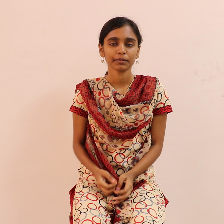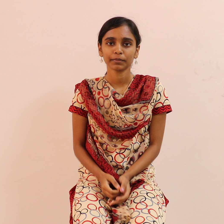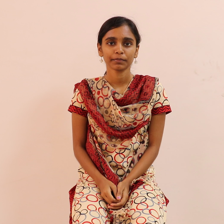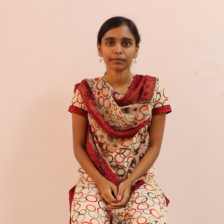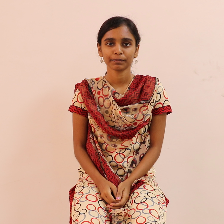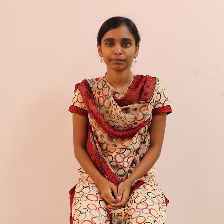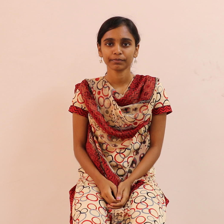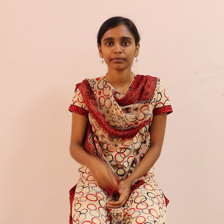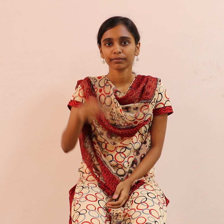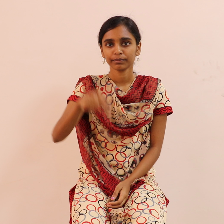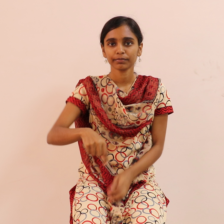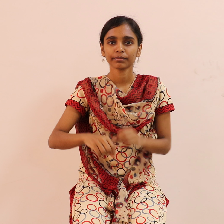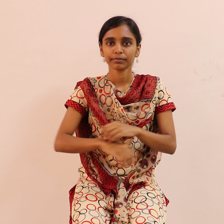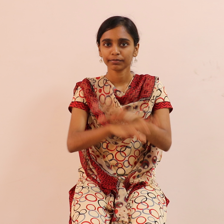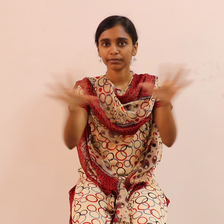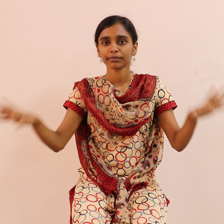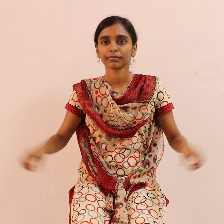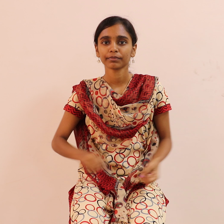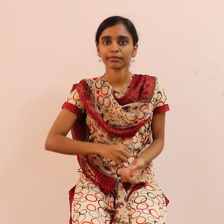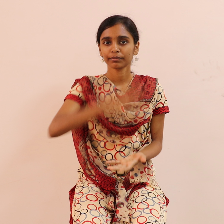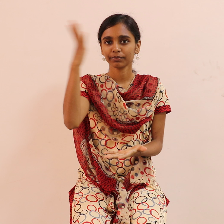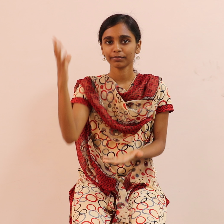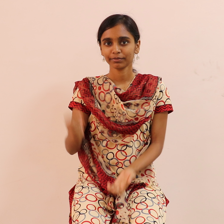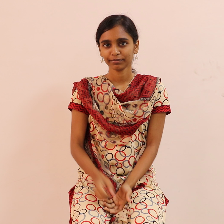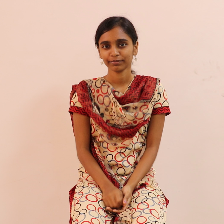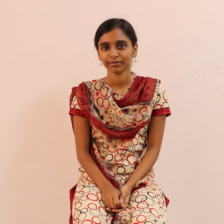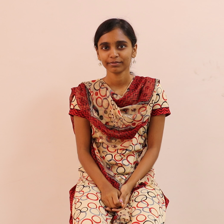This place is beautiful